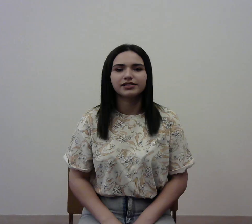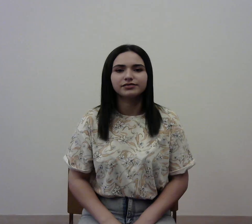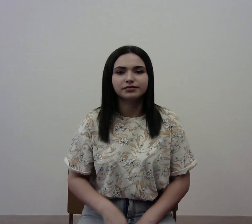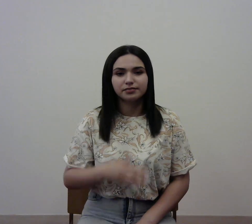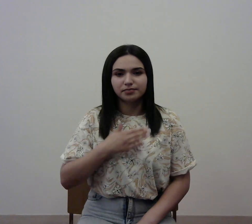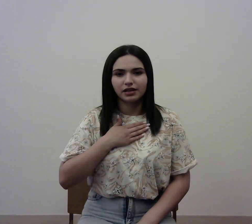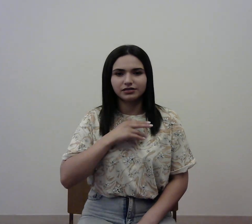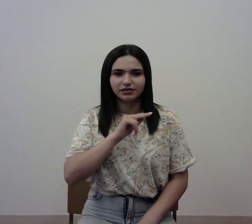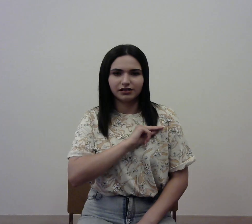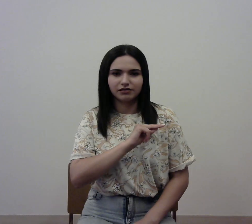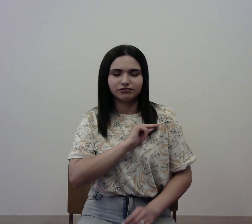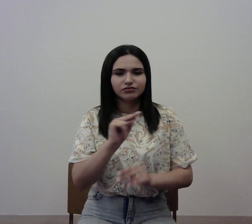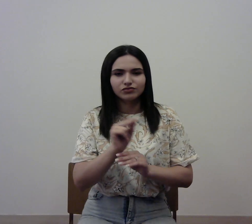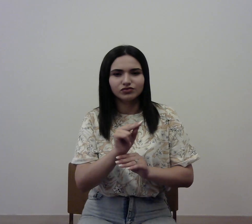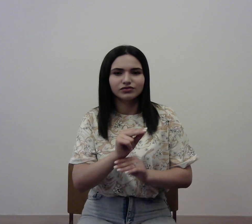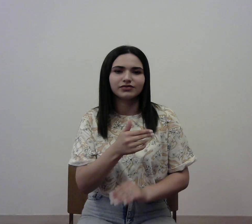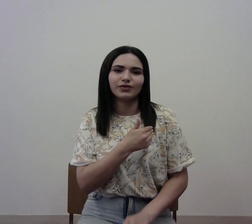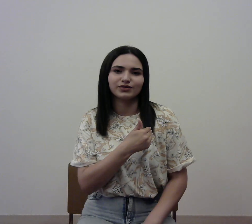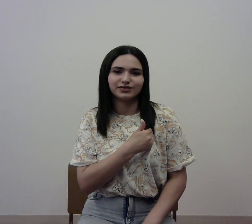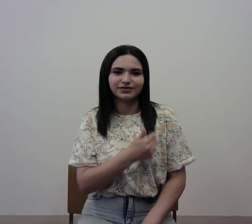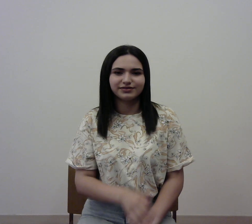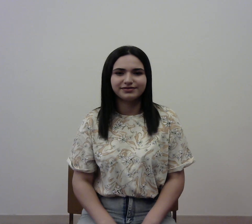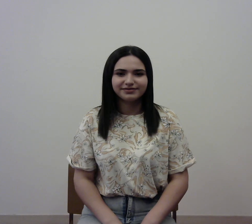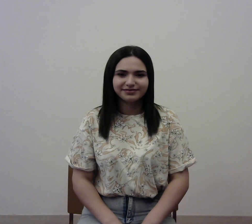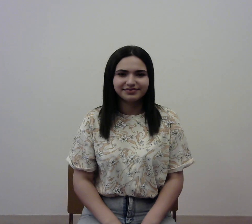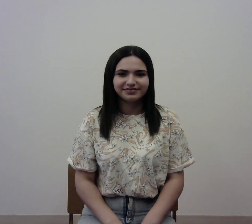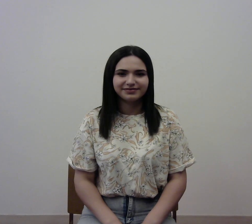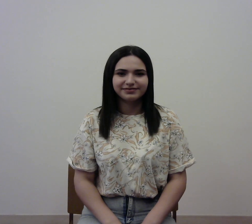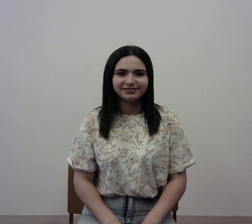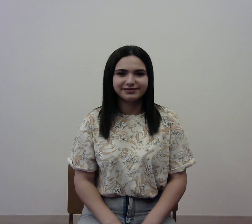Mən işə düzəlmək istəyirəm